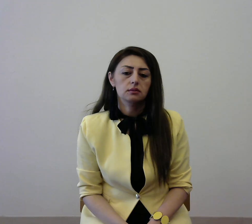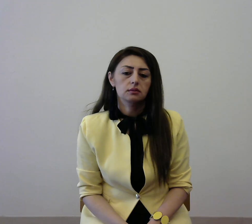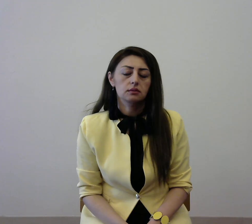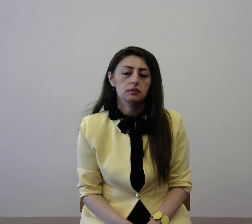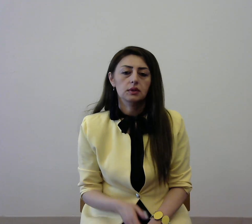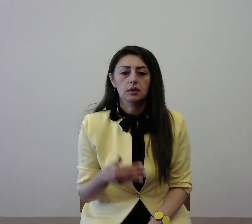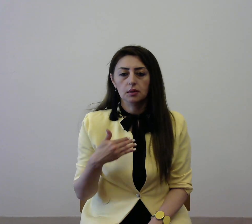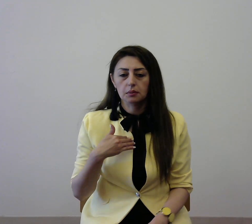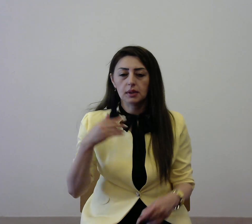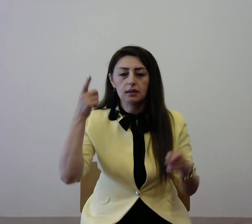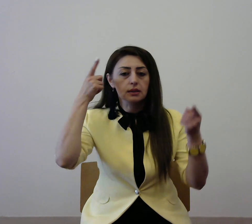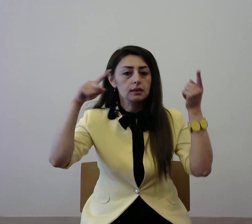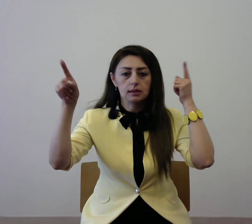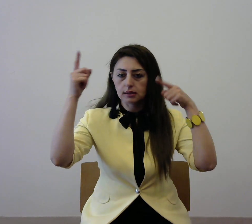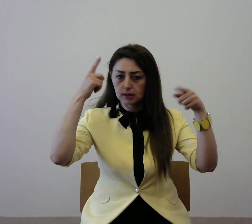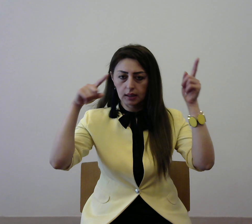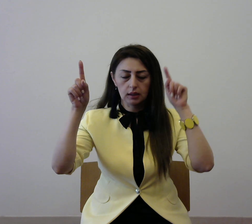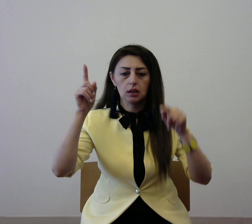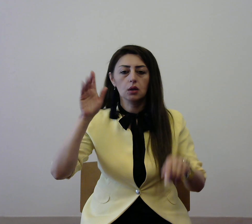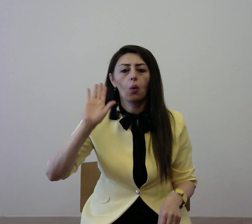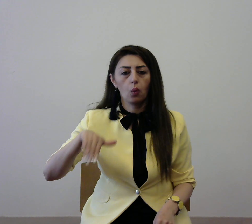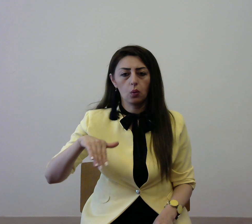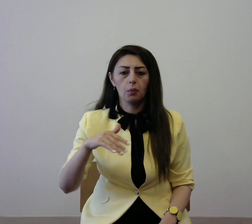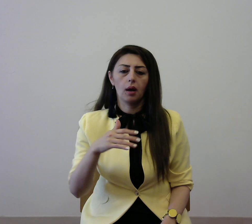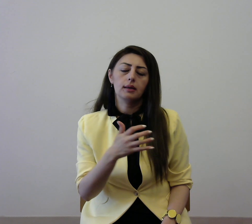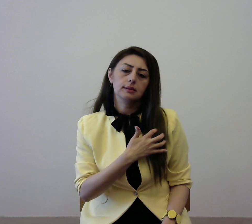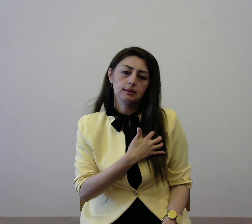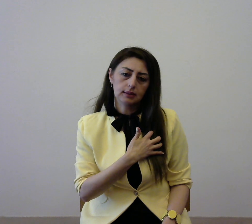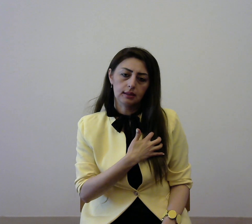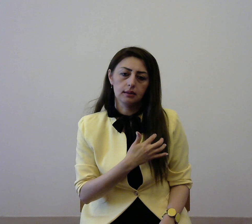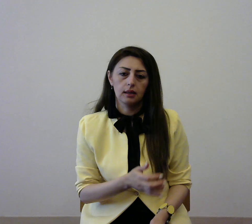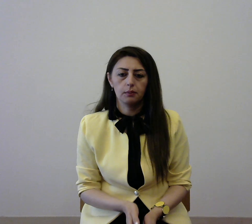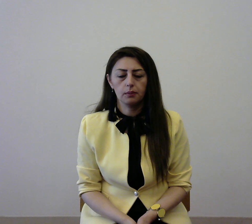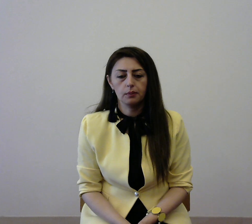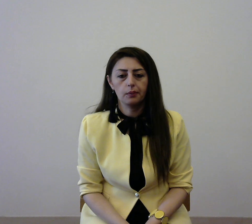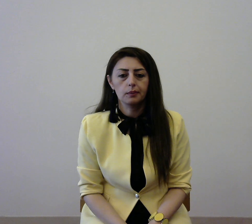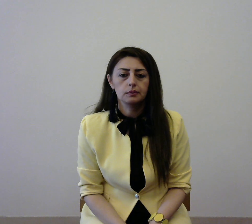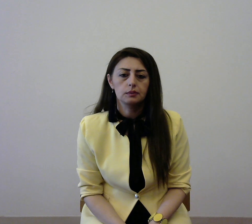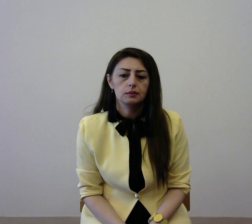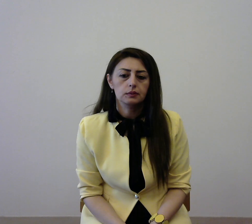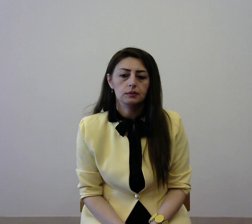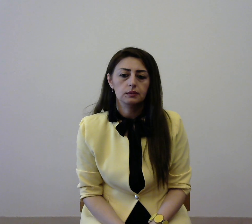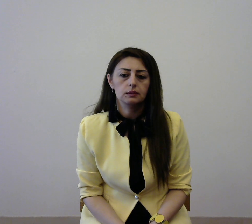Mən dizayner olmaq istəyirəm